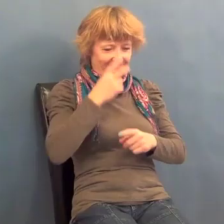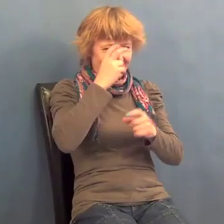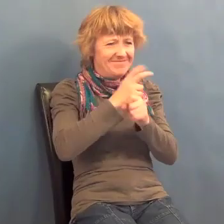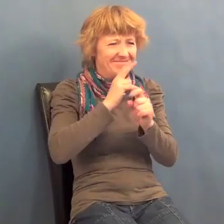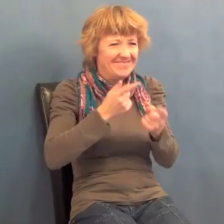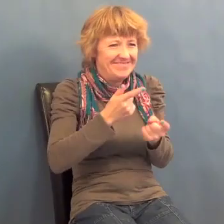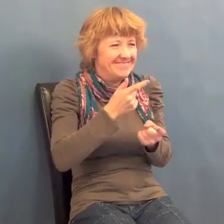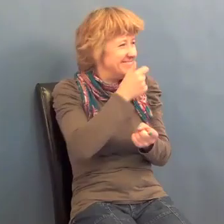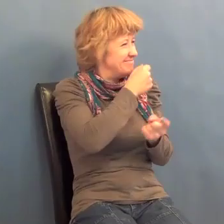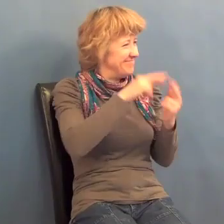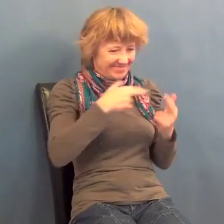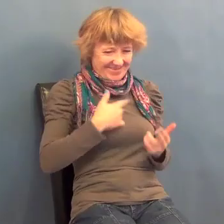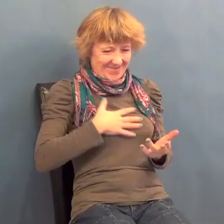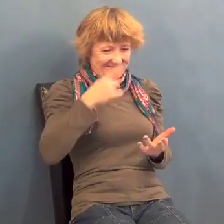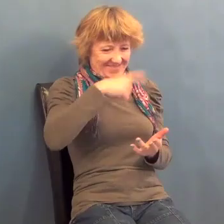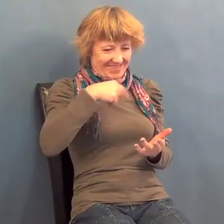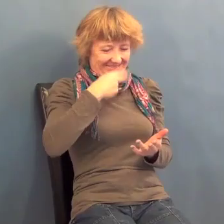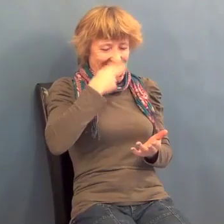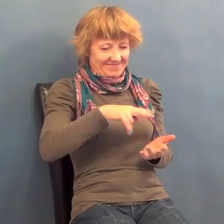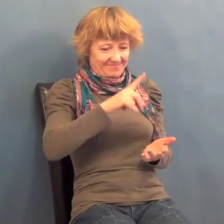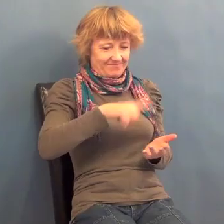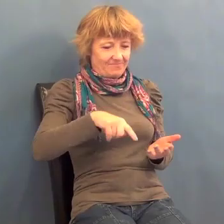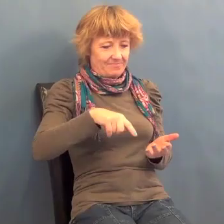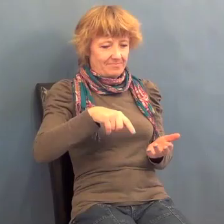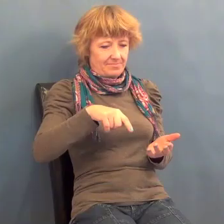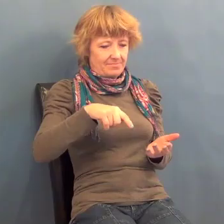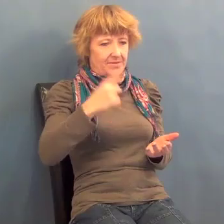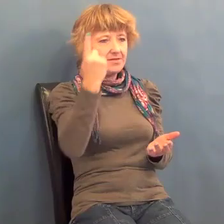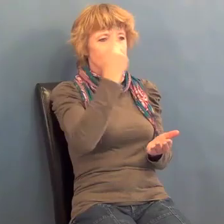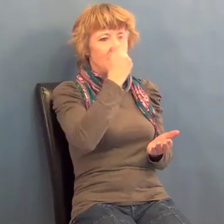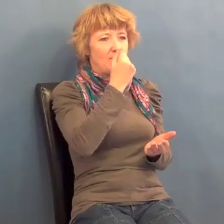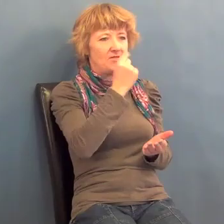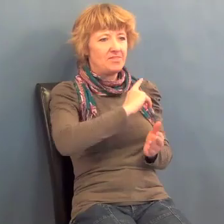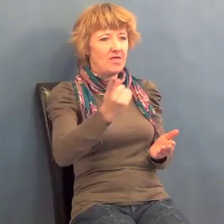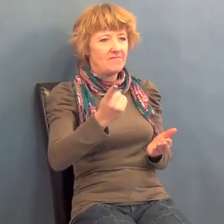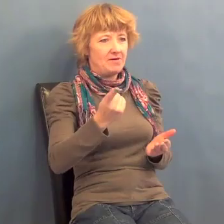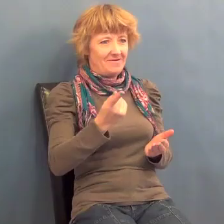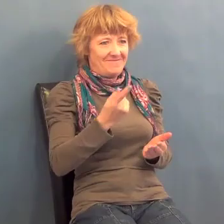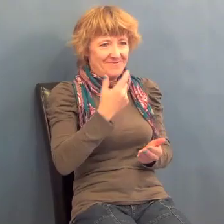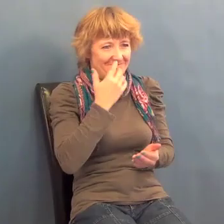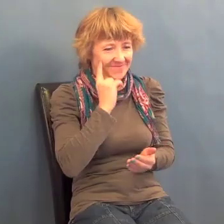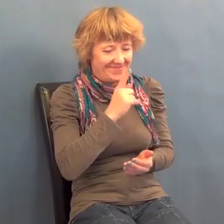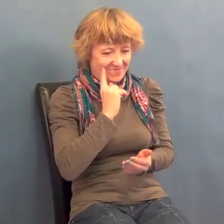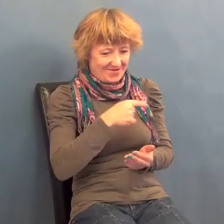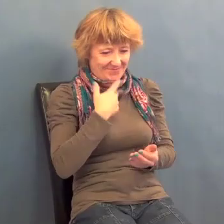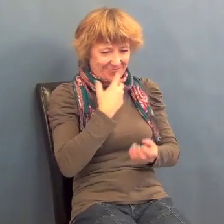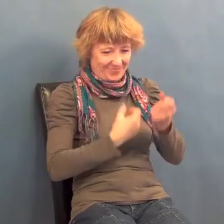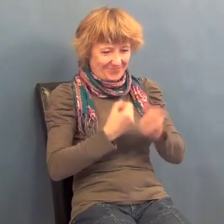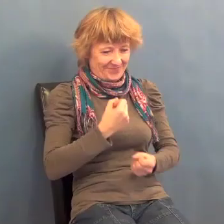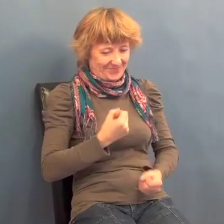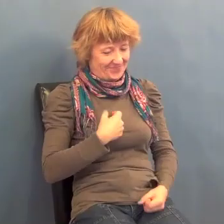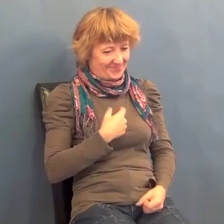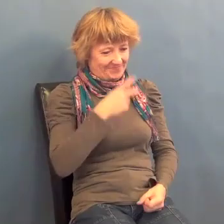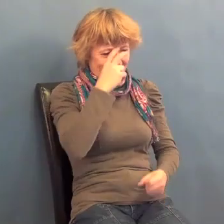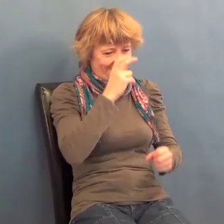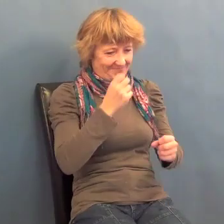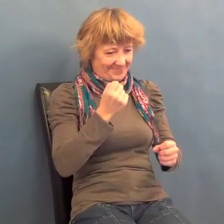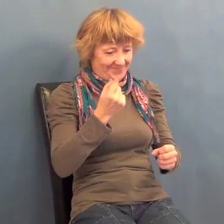Zastanawiam się skąd, nie możemy się dogadać, jest to przekreślone, czyli jest zakaz, nie może być para, właśnie, trudno powiedzieć.